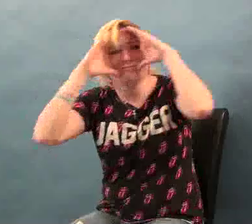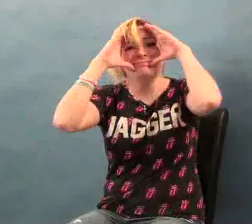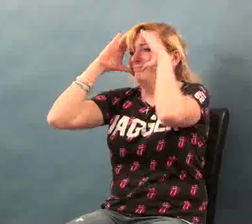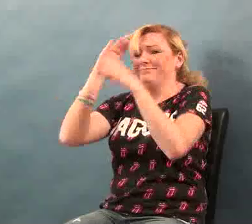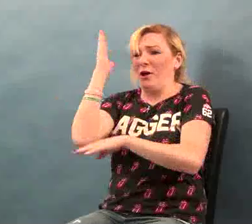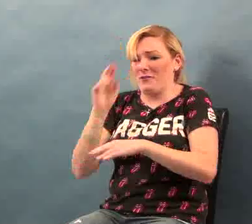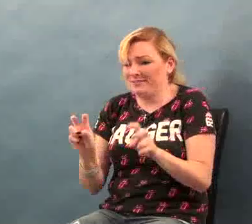Chłopiec i pies wyskoczyli za okno.